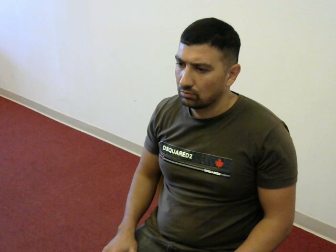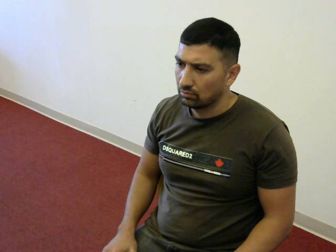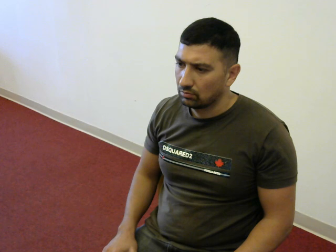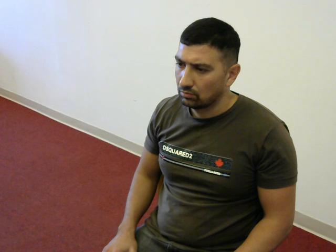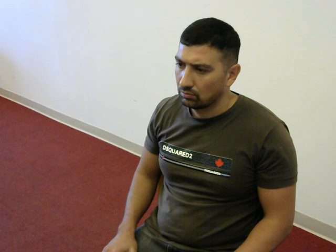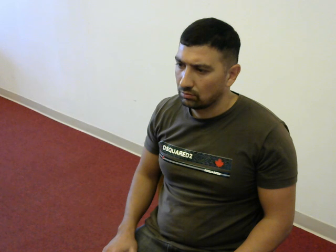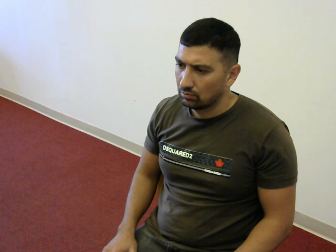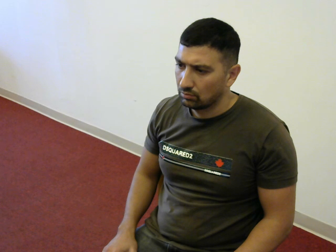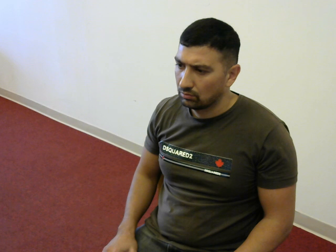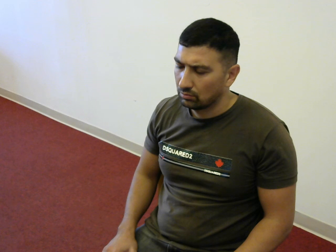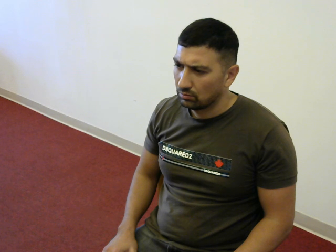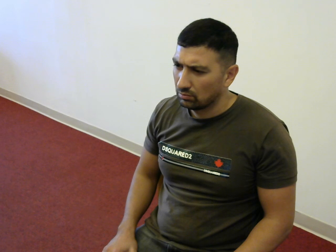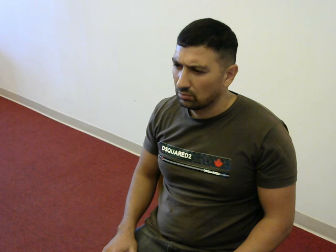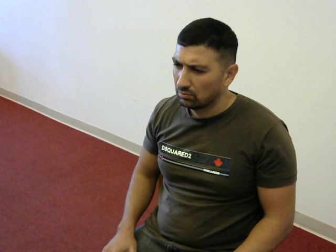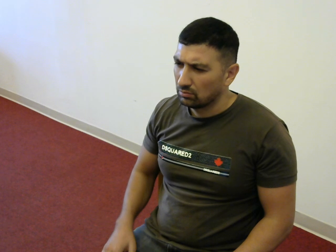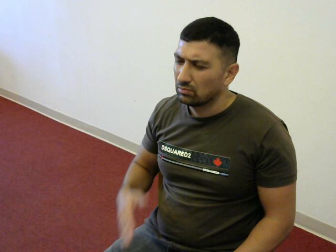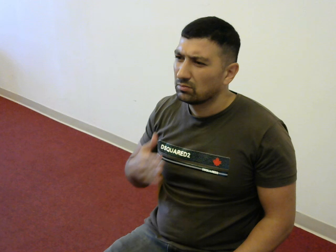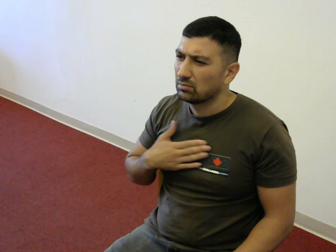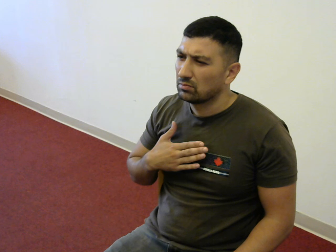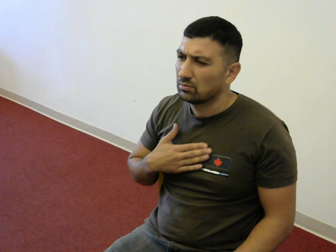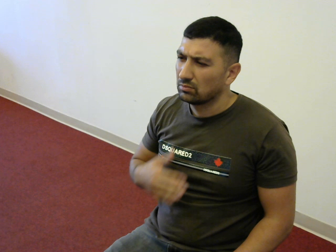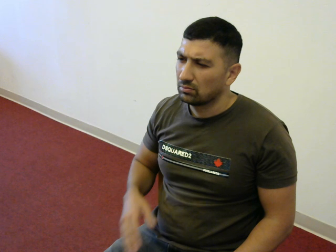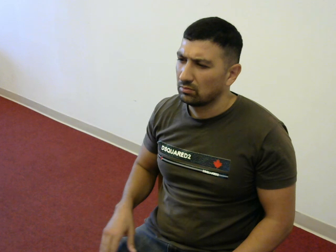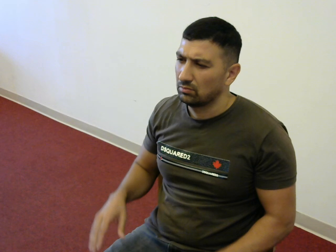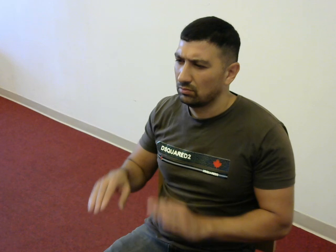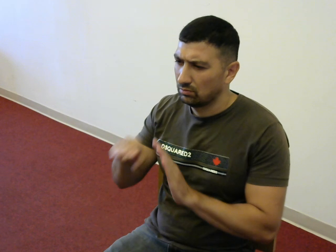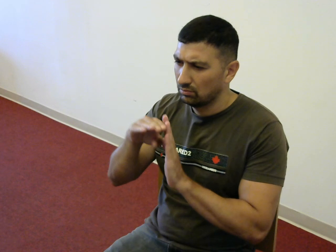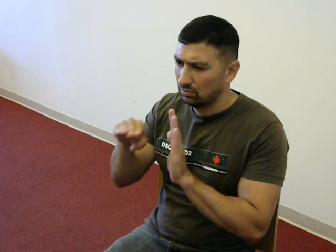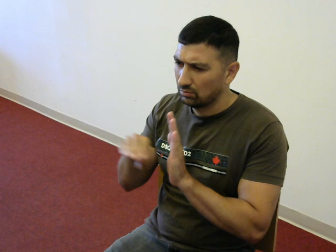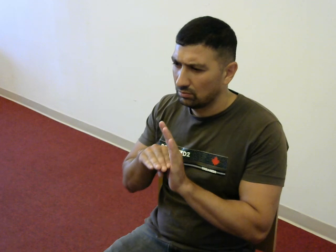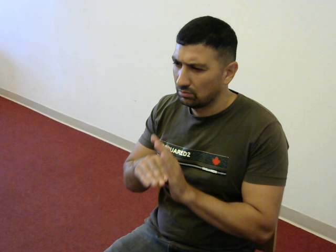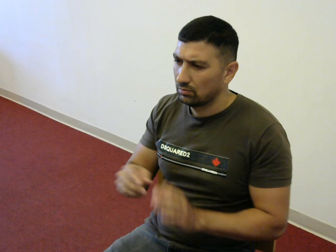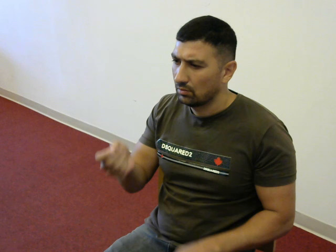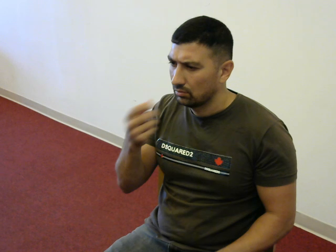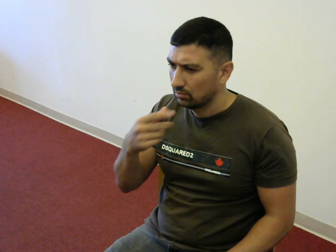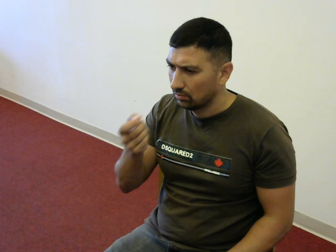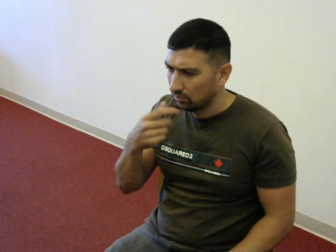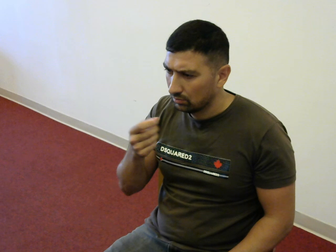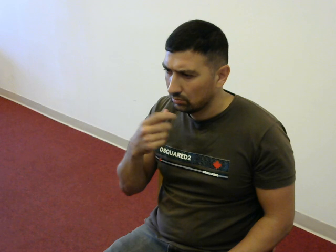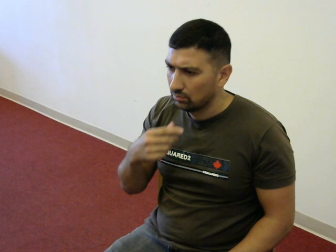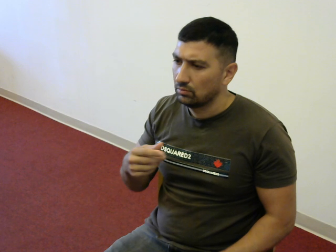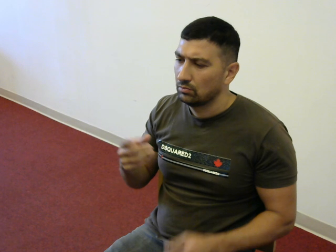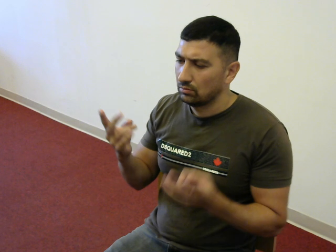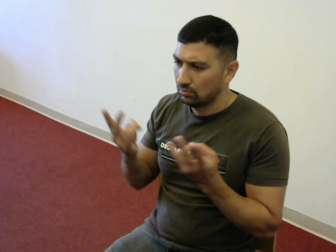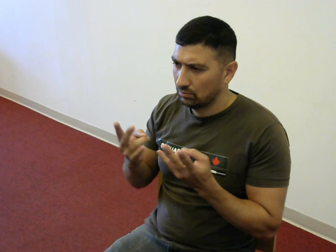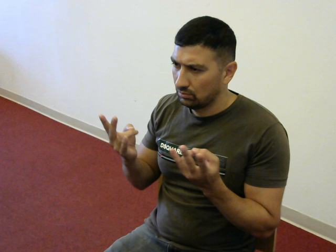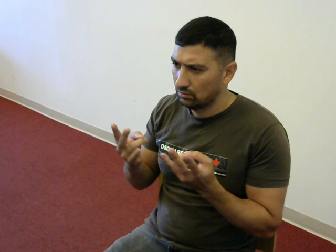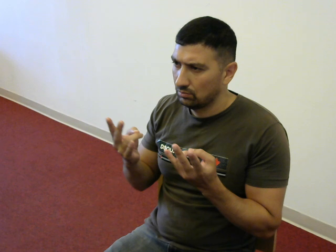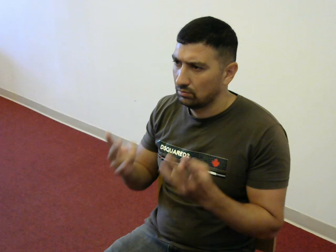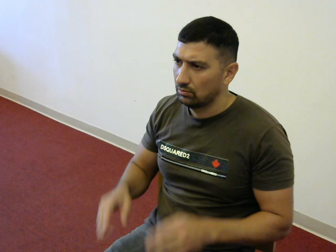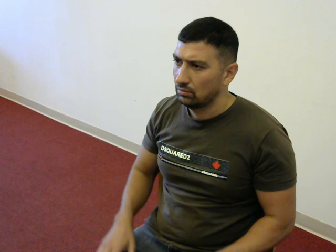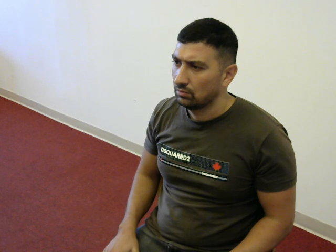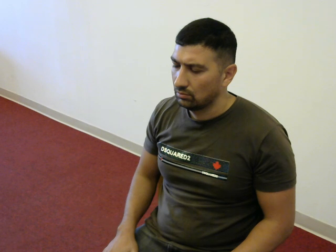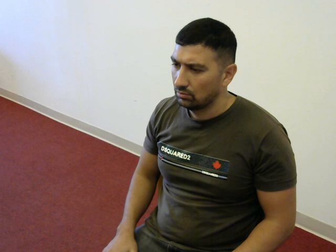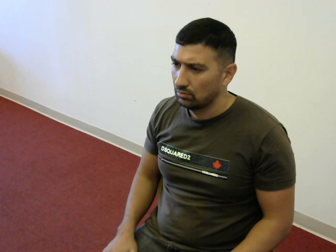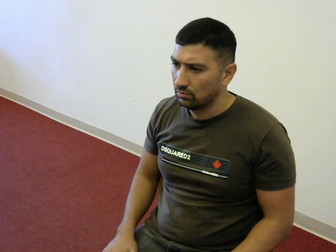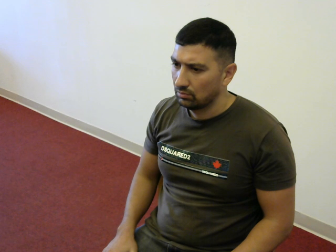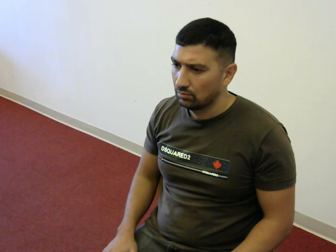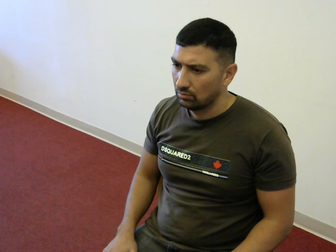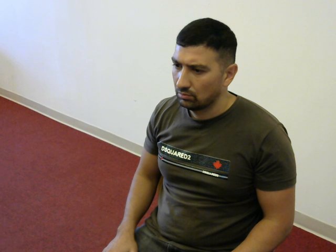Mənə siyahıdakı dərmanlar lazımdır